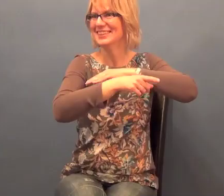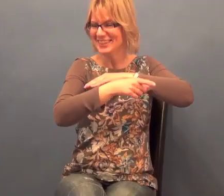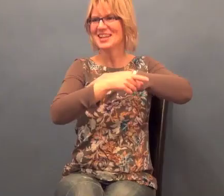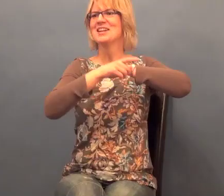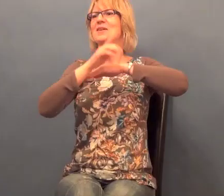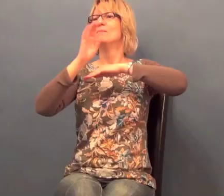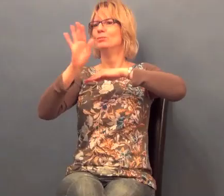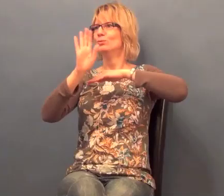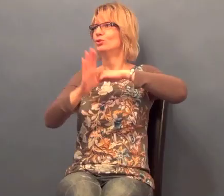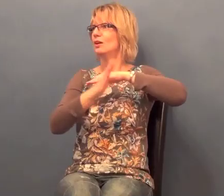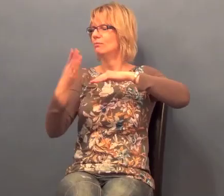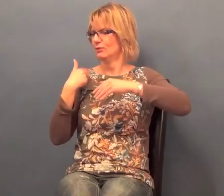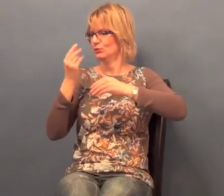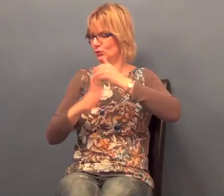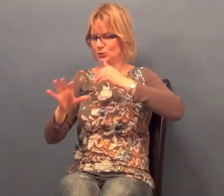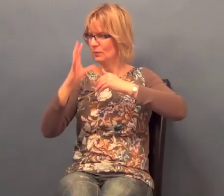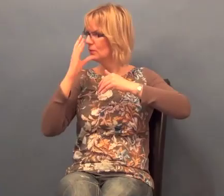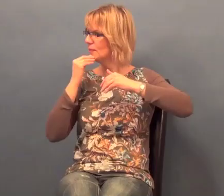Później... Nie obejrzałam kolejnego obrazka.